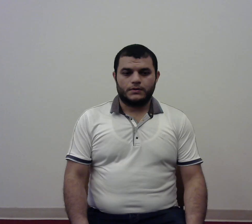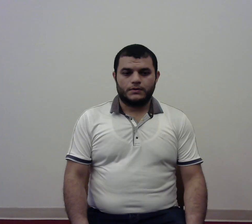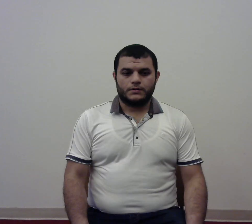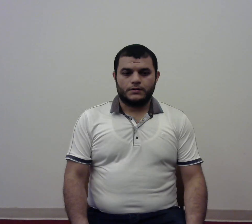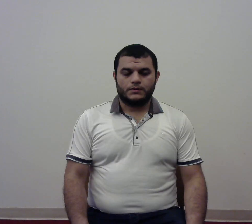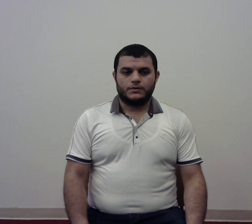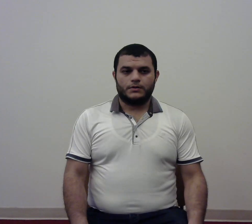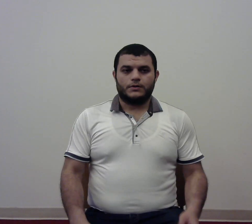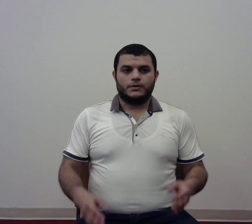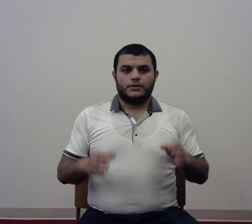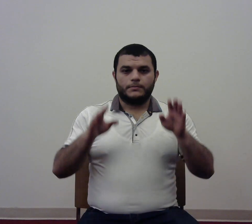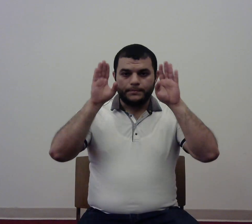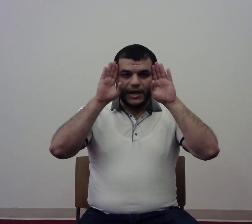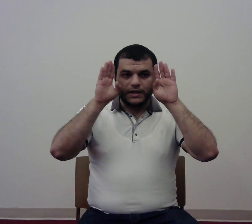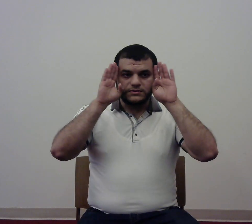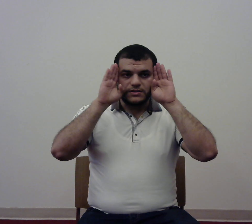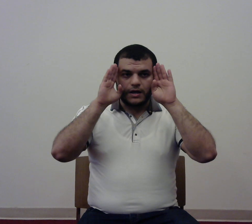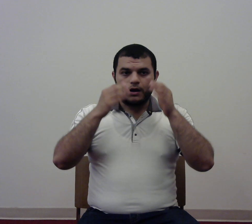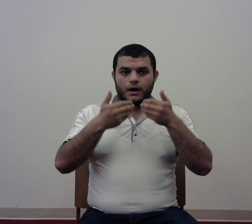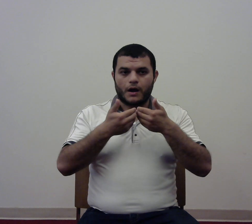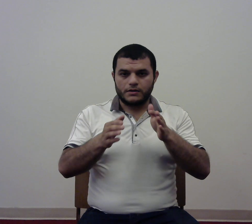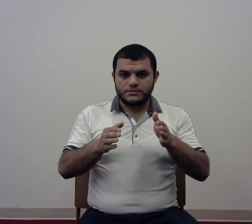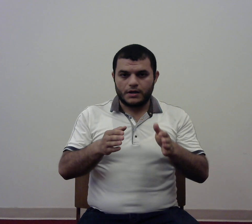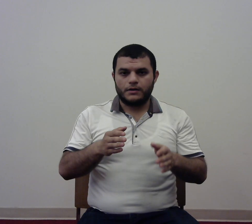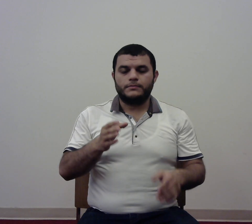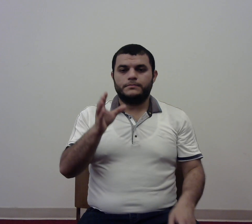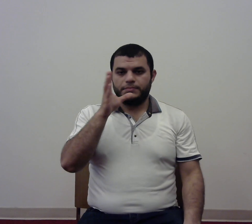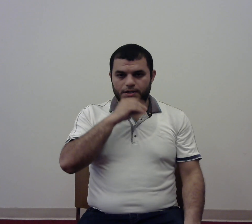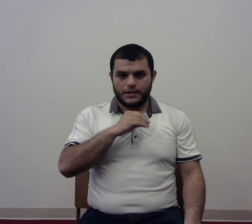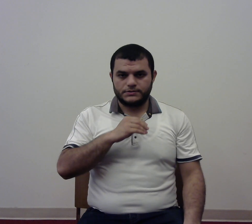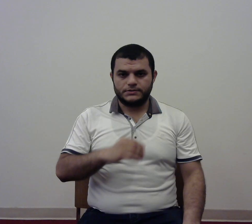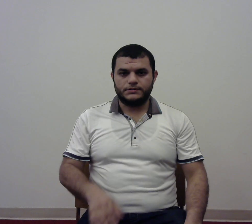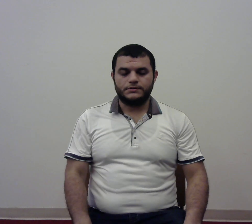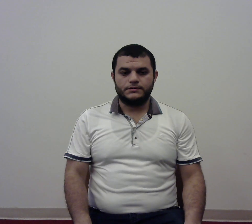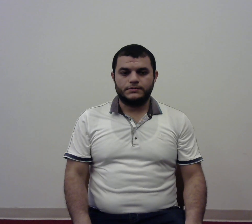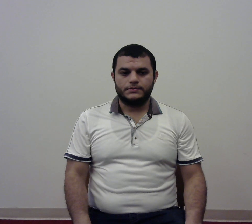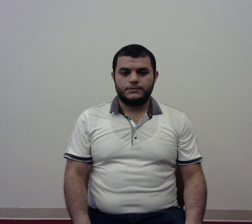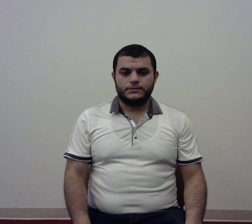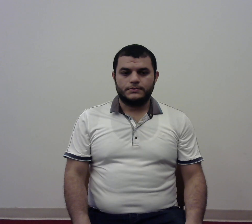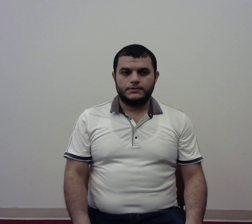Pəncərəni aça bilərsinizmi?